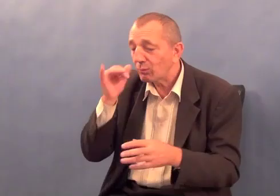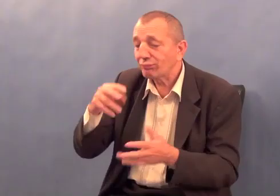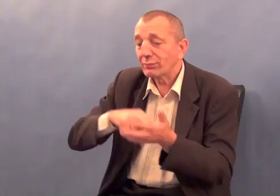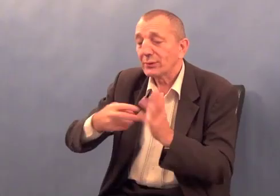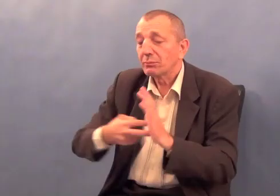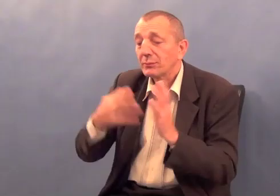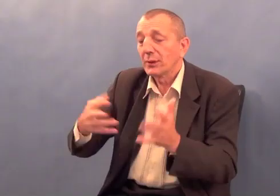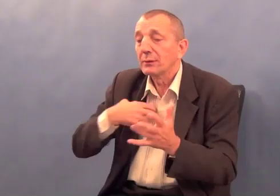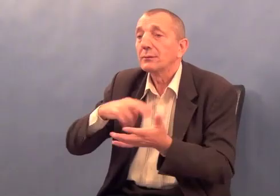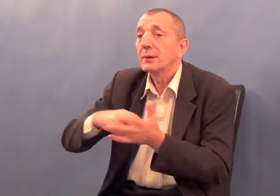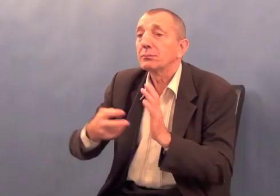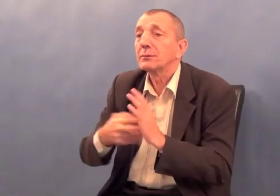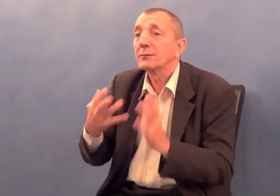Taniec, chcę taniec, chcę.